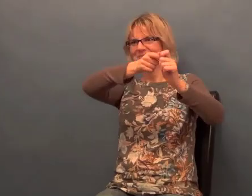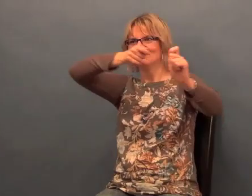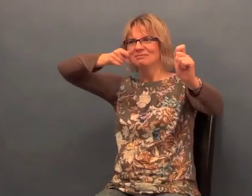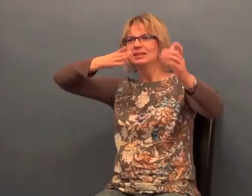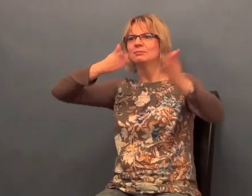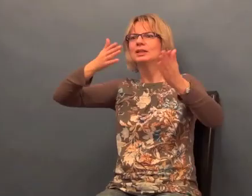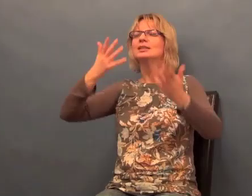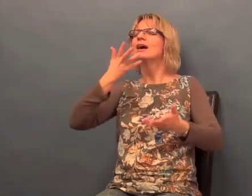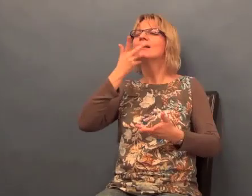Chłopiec był gotowy do strzału.